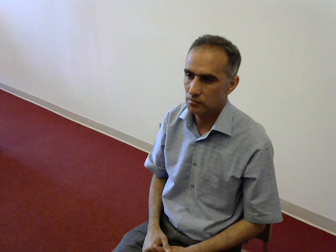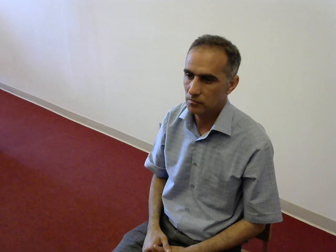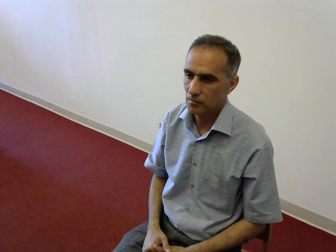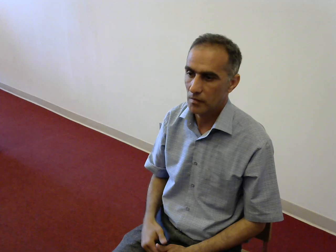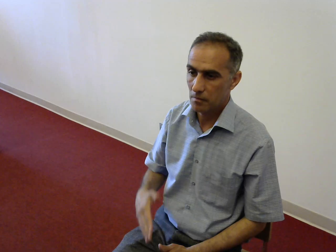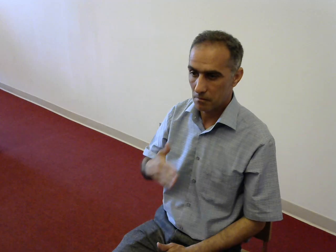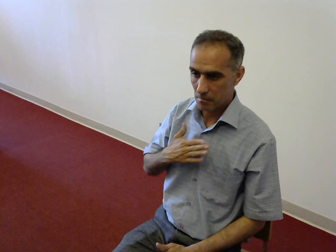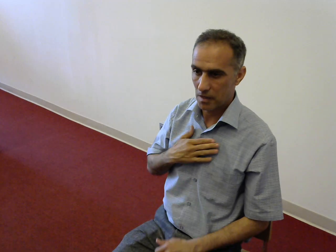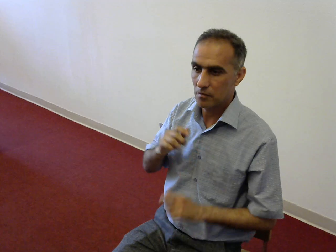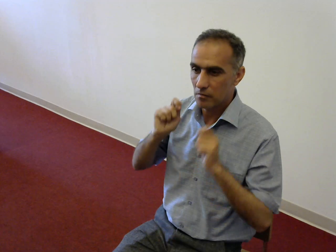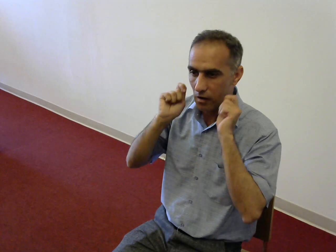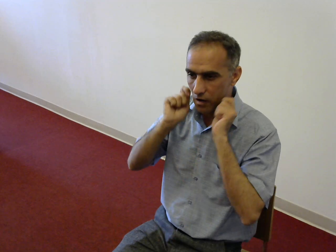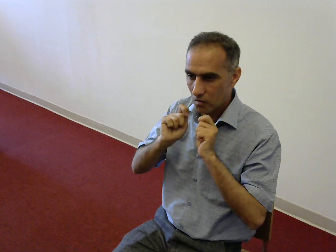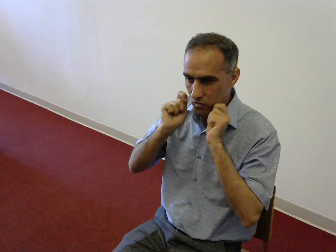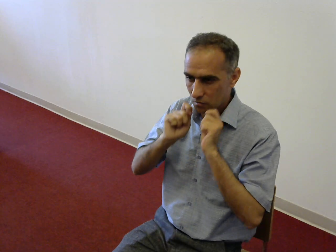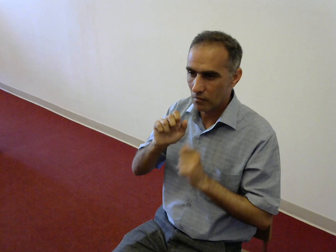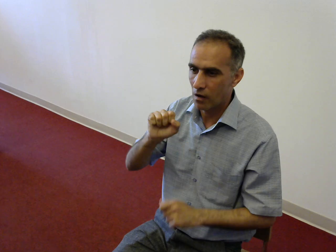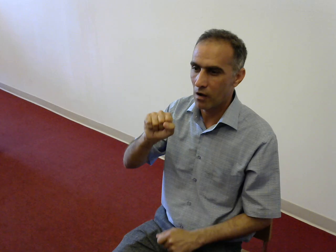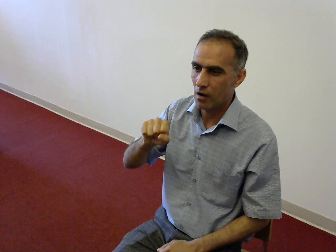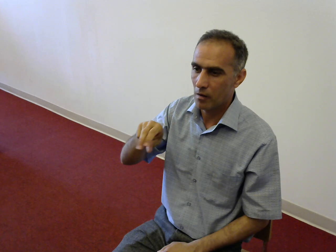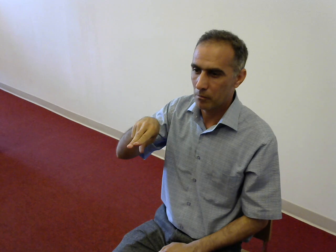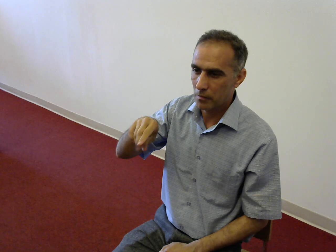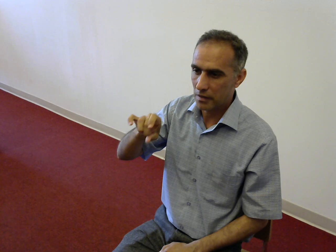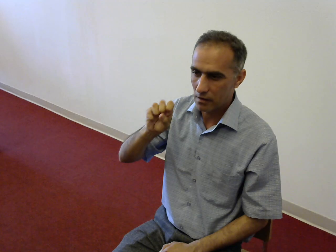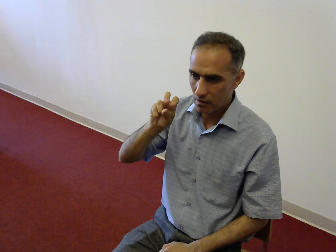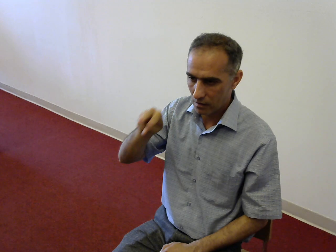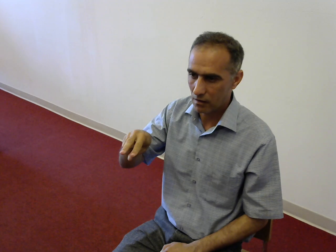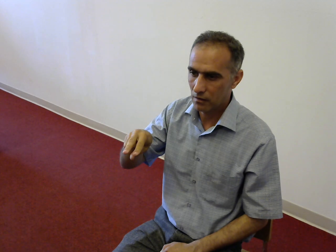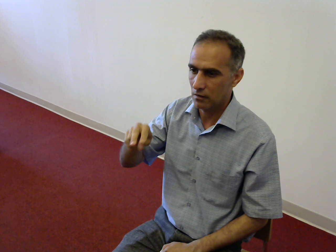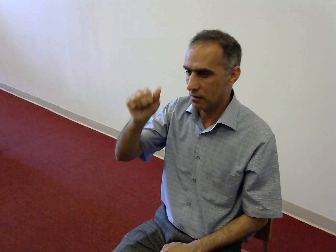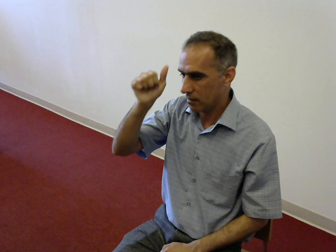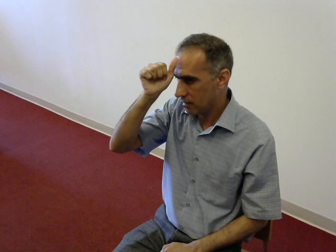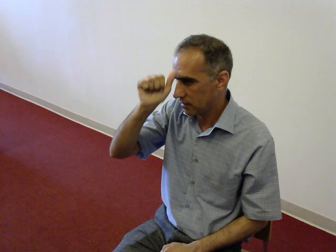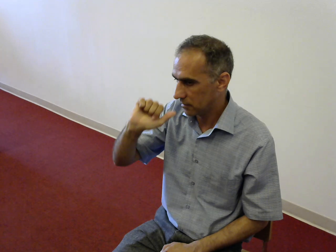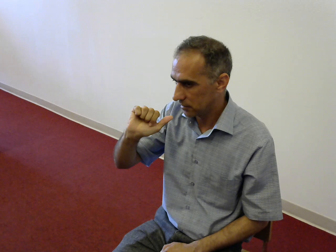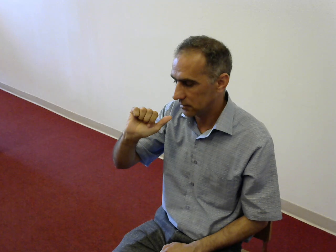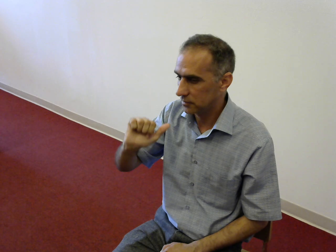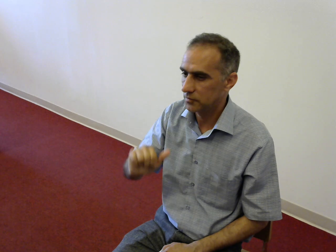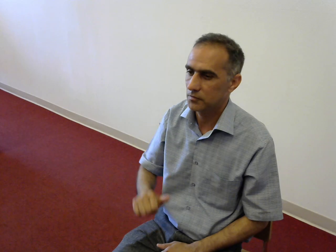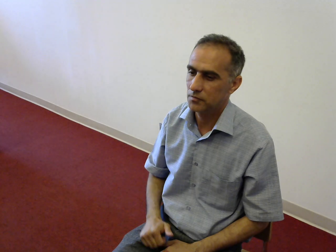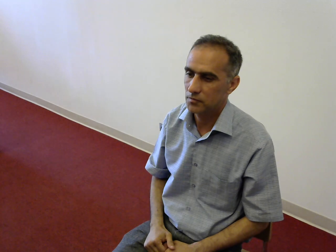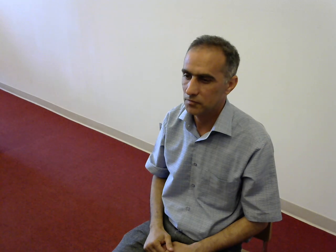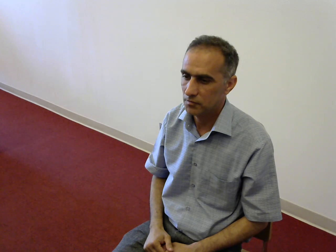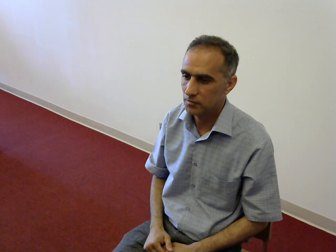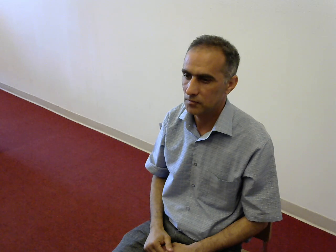Mənim ad günüm aprel ayındadır